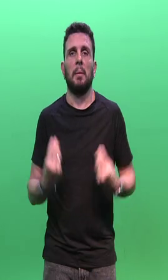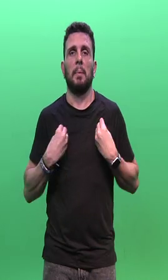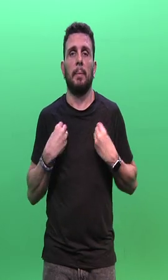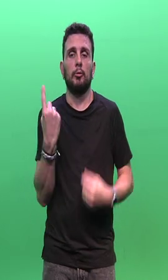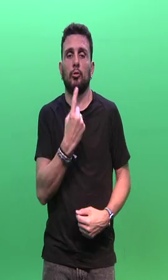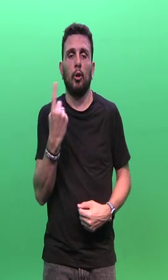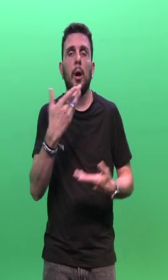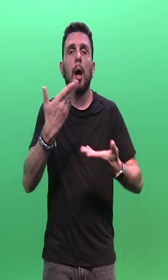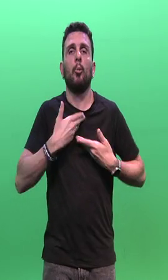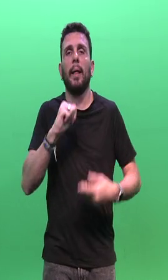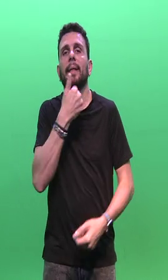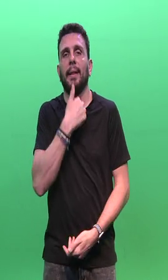Visc sol, qui vols que m'ajudi?